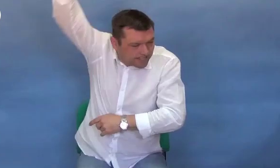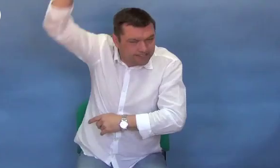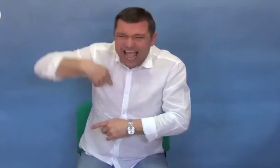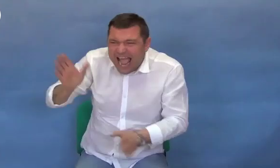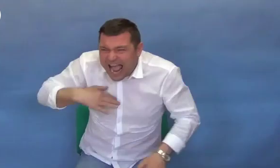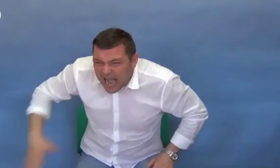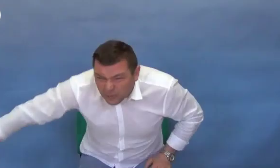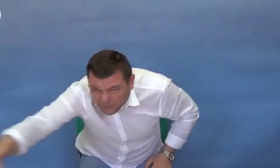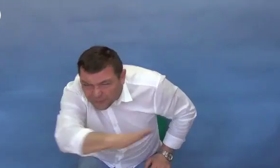Ja mówiłem, że będę na dole.